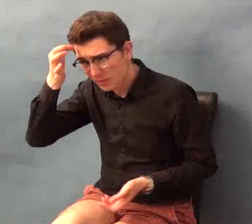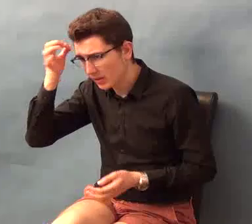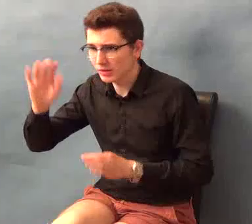I koniec.